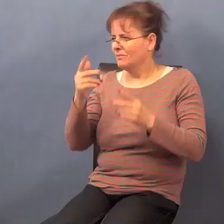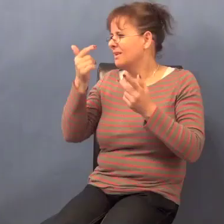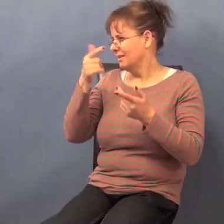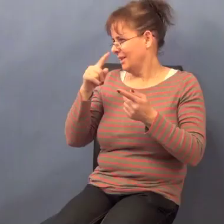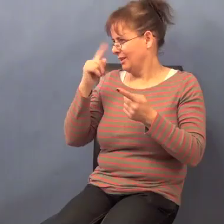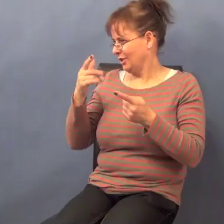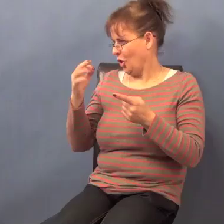To dziecko, jest mały... jak się nazywa?